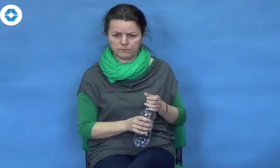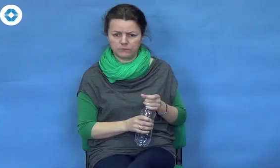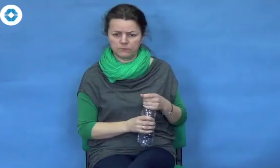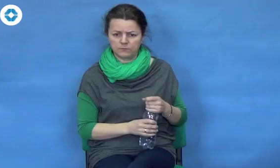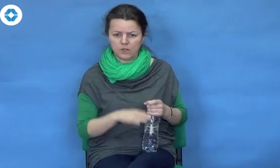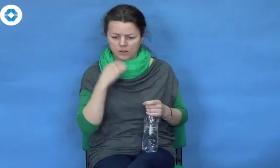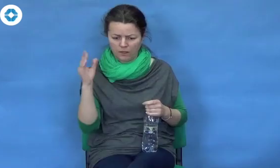Kolory się zmieniają.